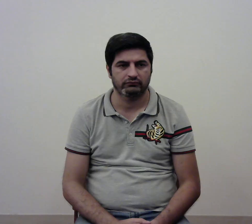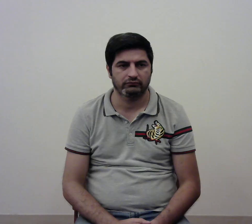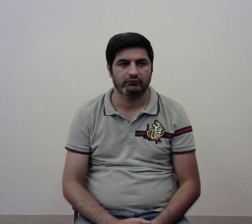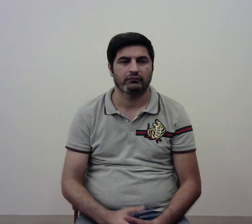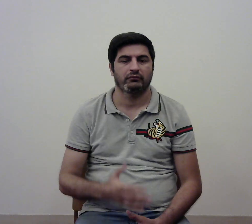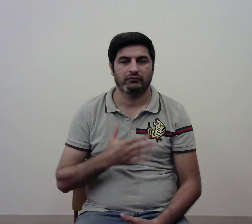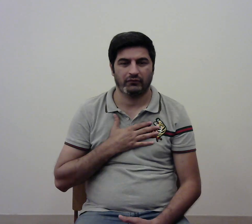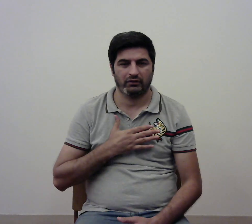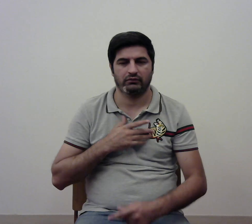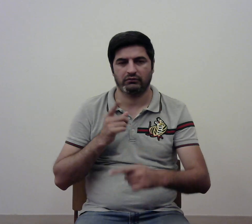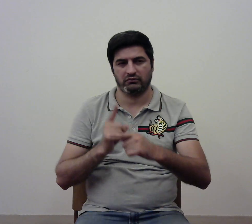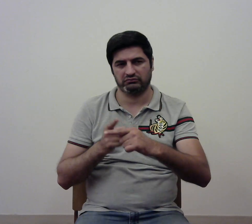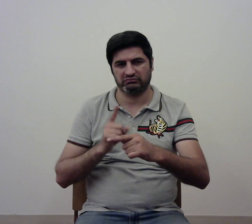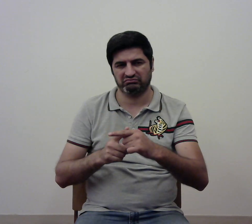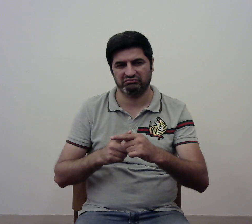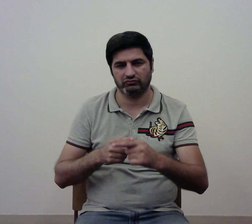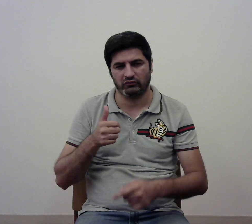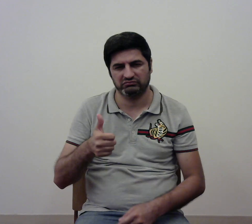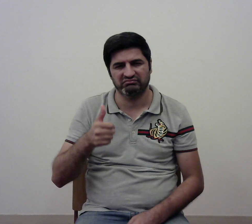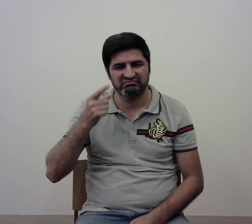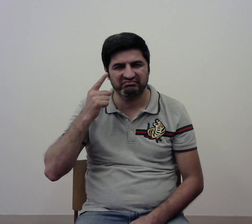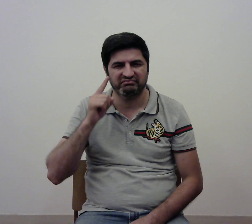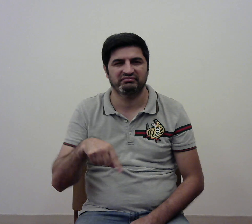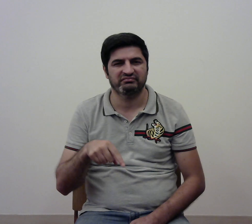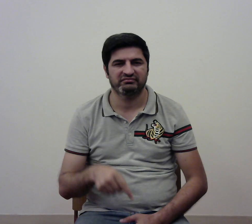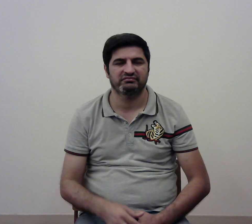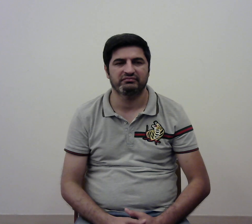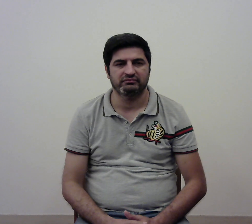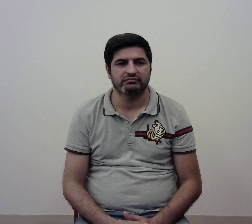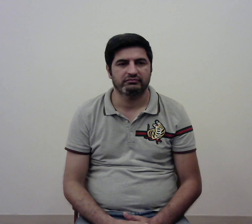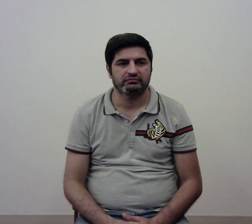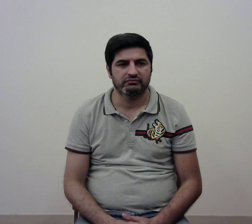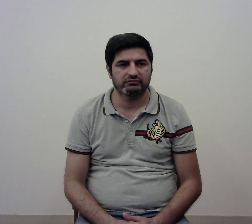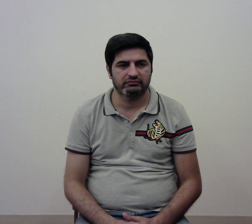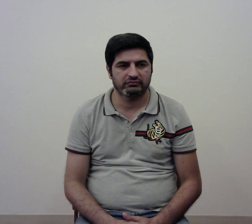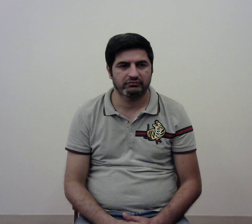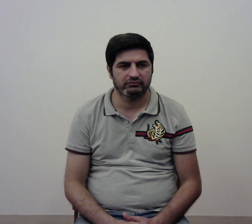Mən riyaziyyatı yaxşı bilirəm